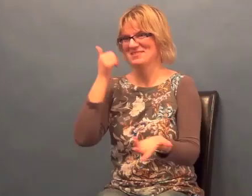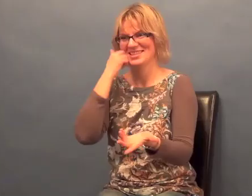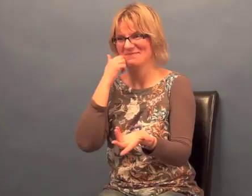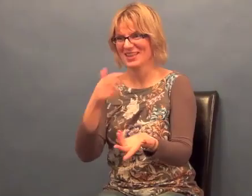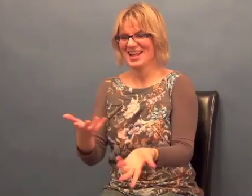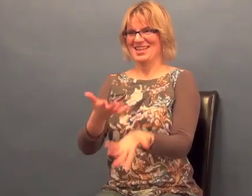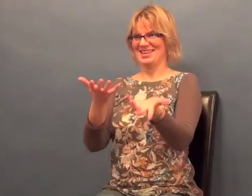Dlatego nie ma jabłek.